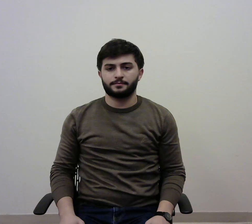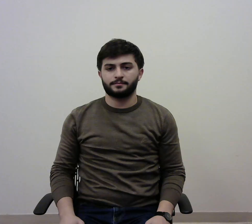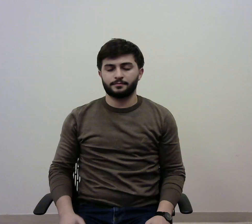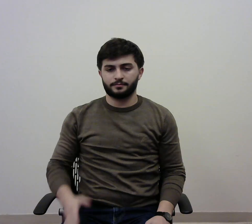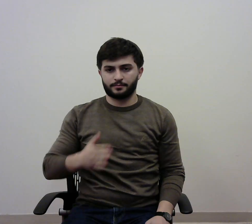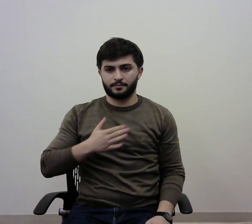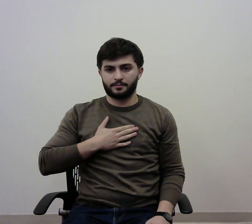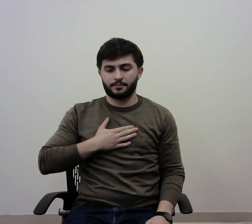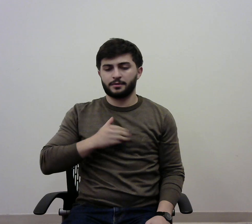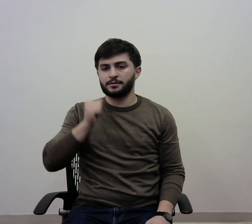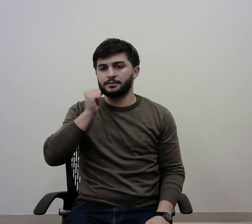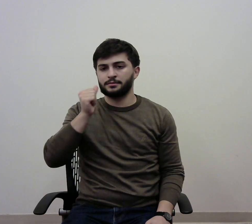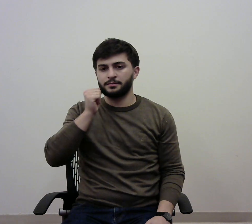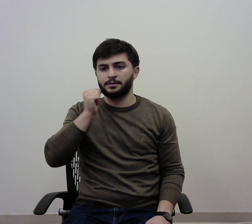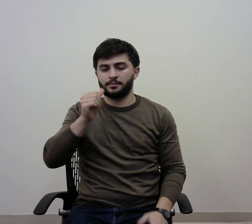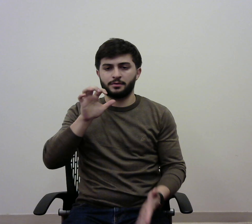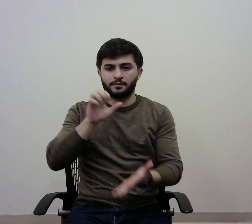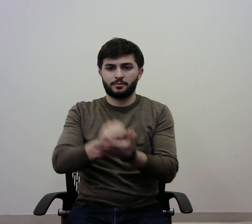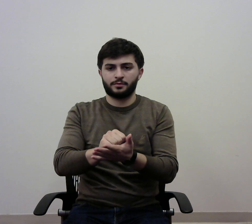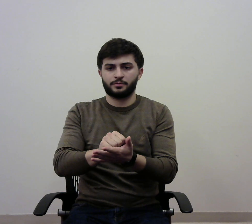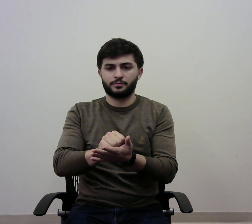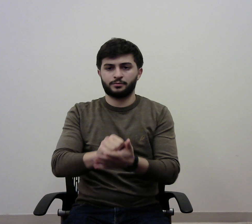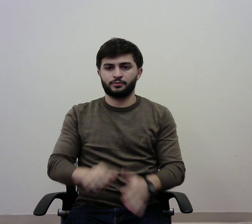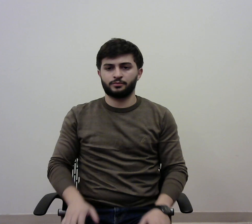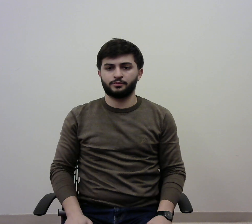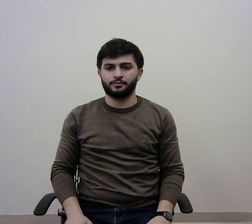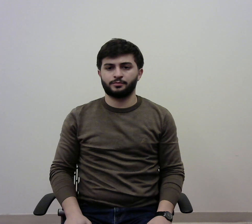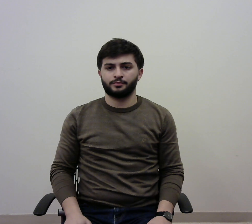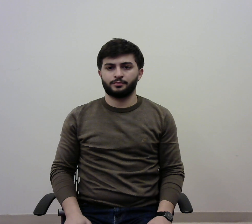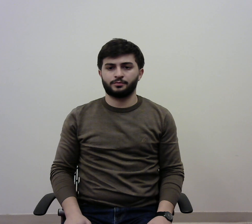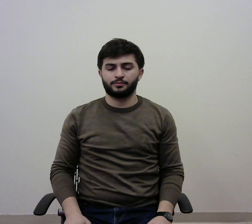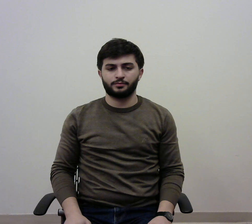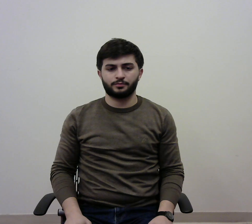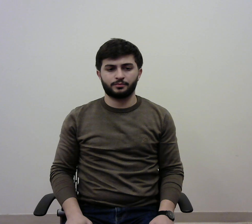Mən sabah məşğulam